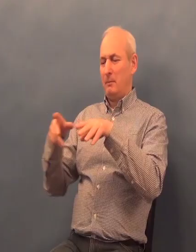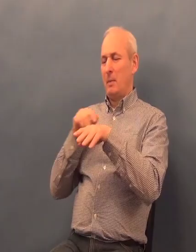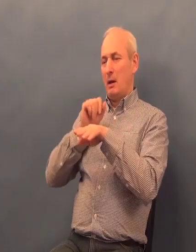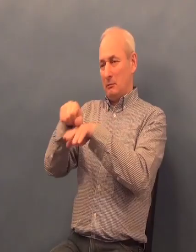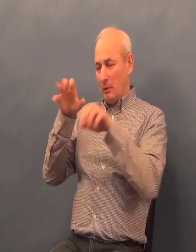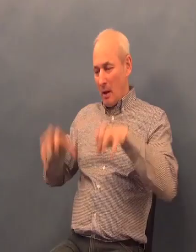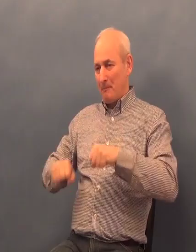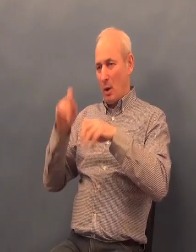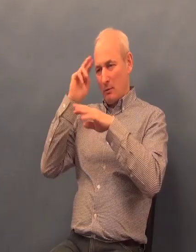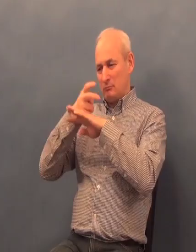Jeleń nagle zatrzymuje się, a z jego rogów spada chłopiec.